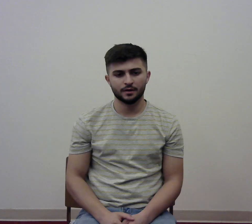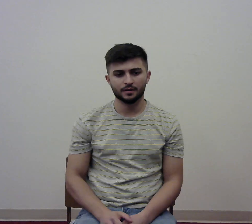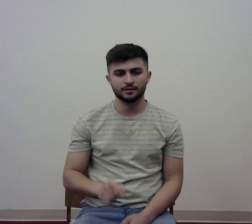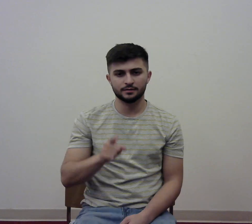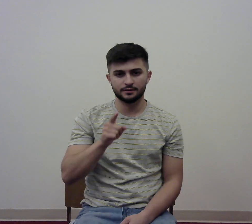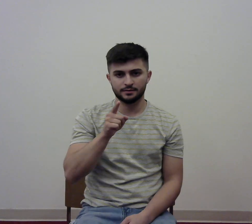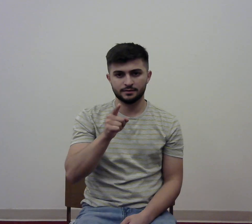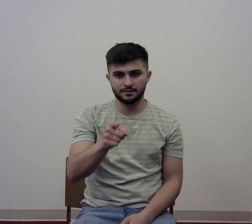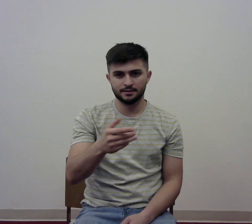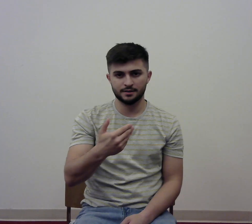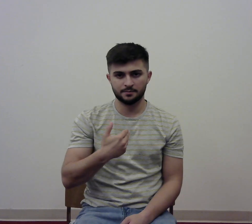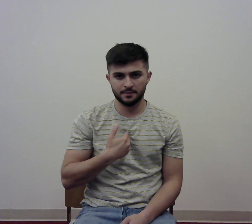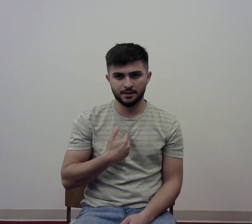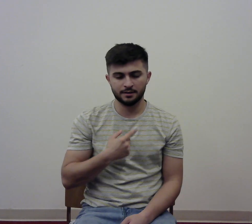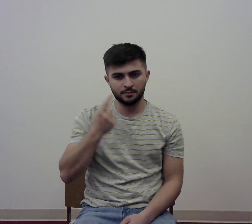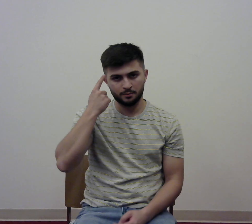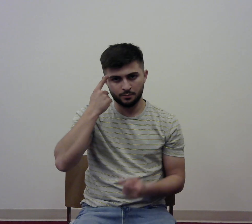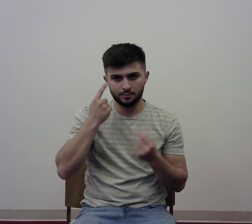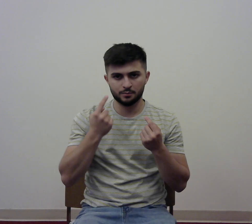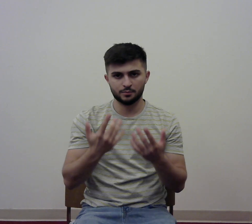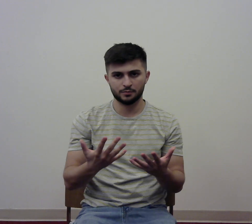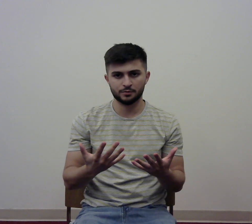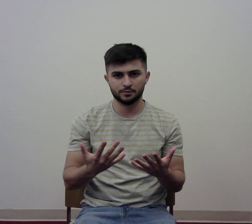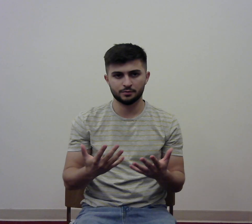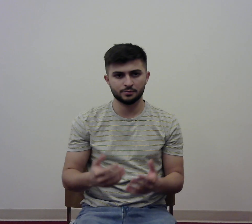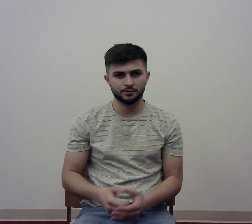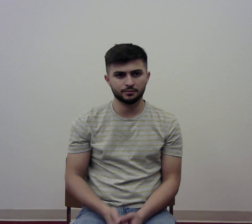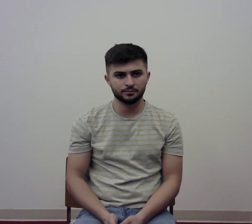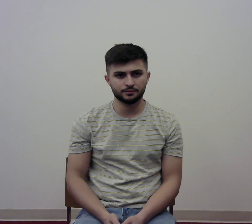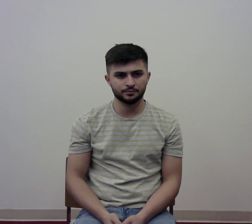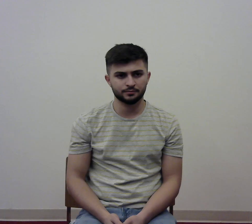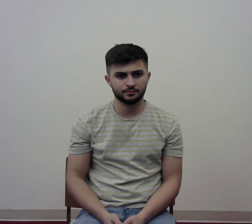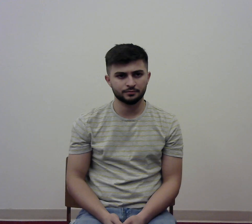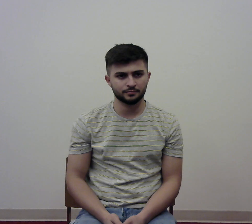Siz məni başa düşürsüz?